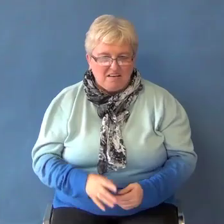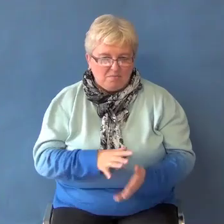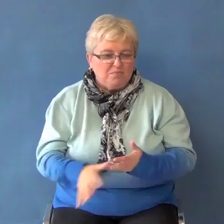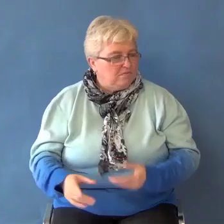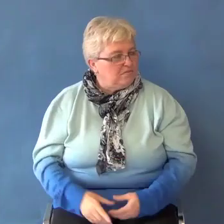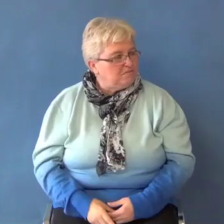Brudna.